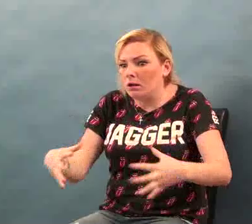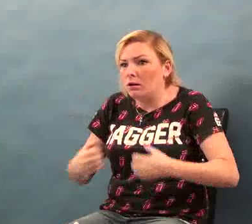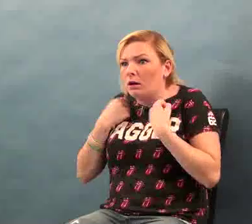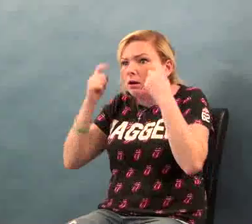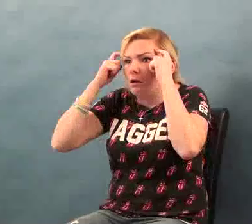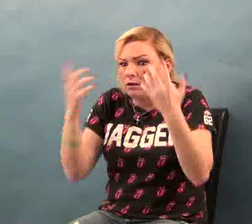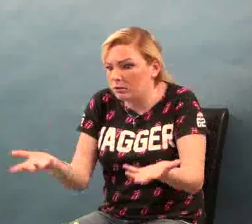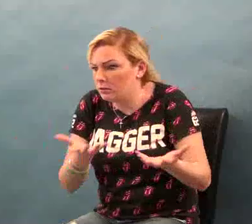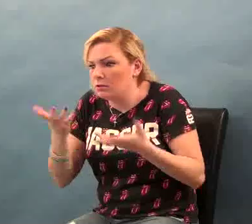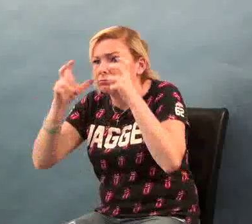Zaczęli się martwić, bo żaby nie było.